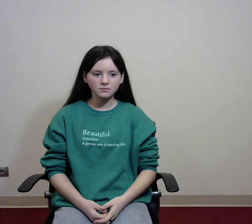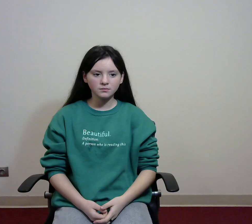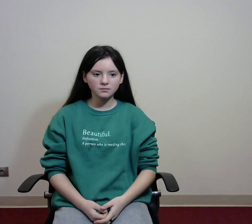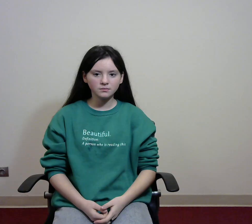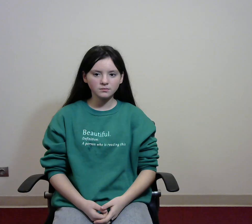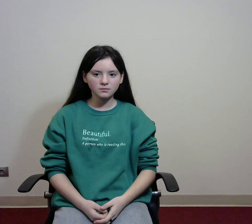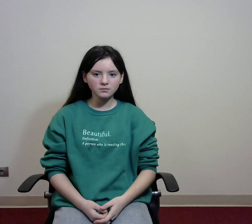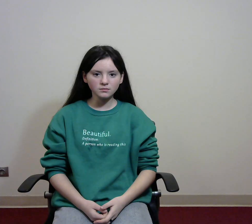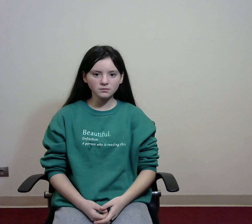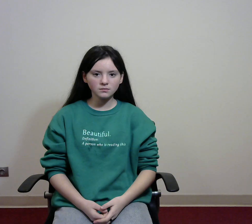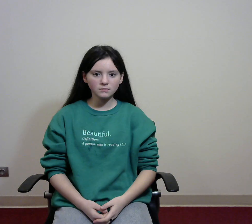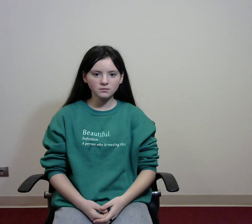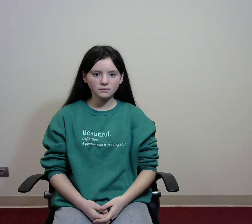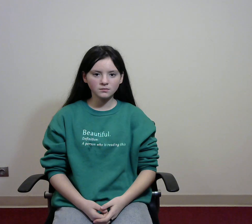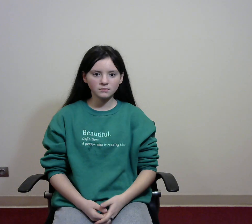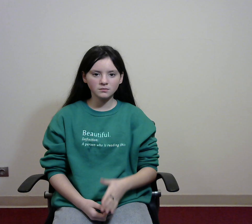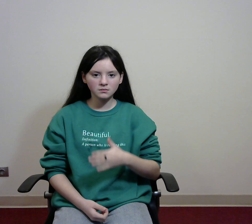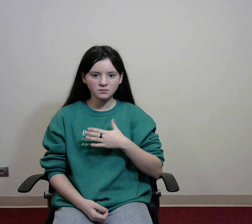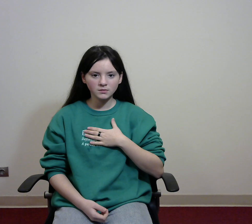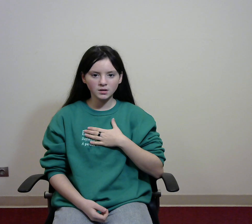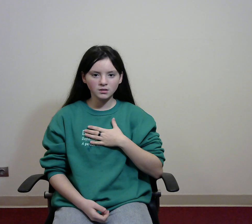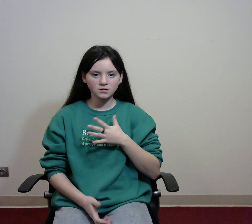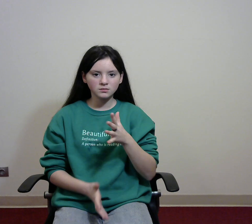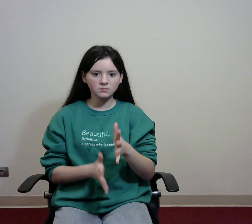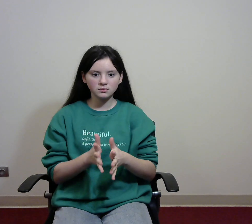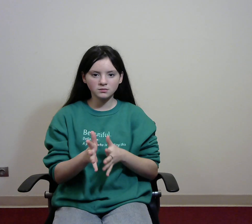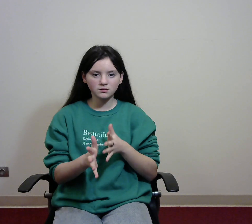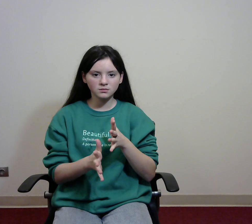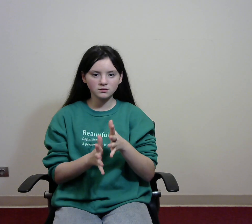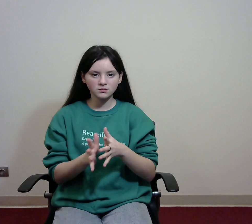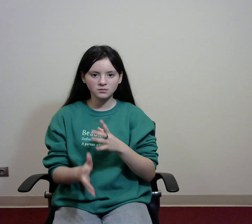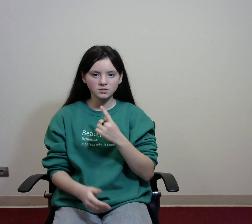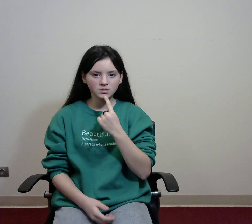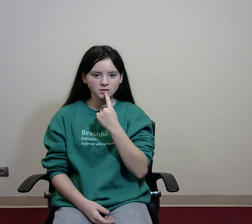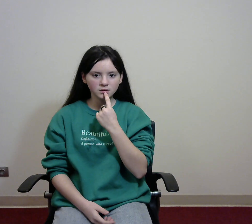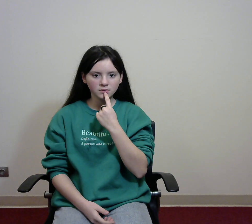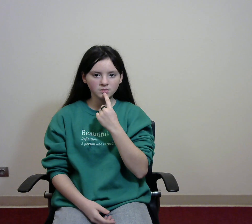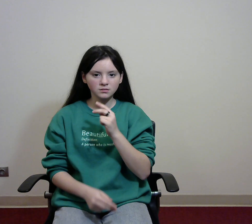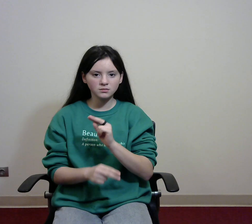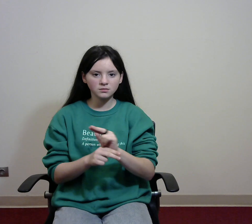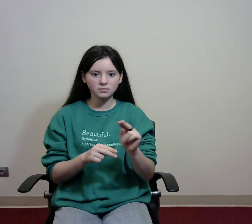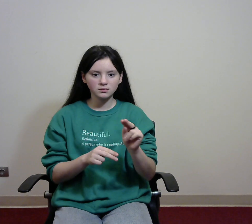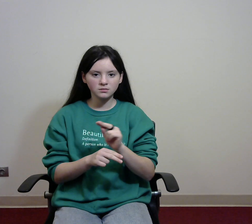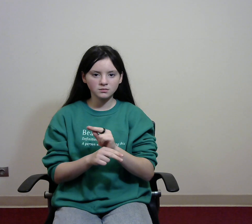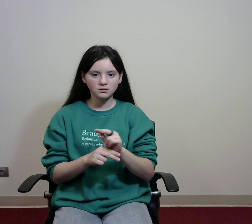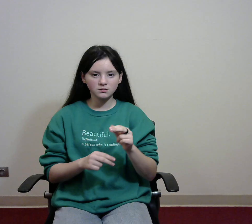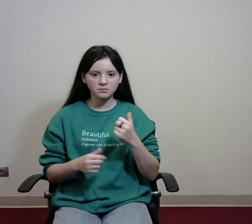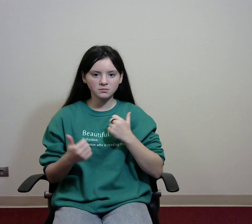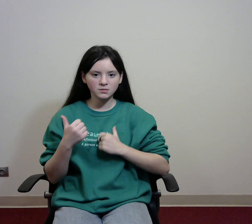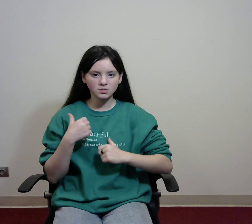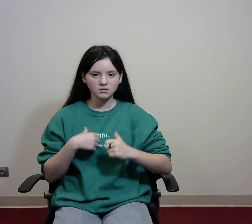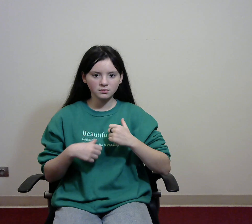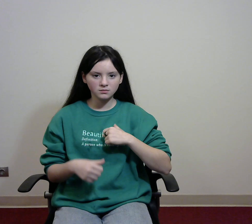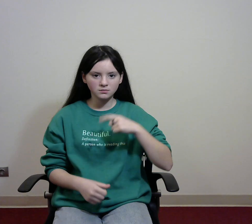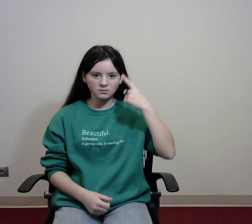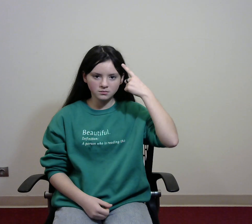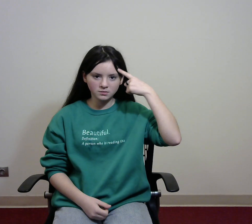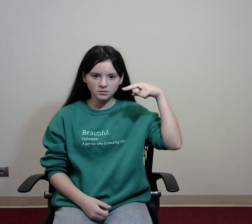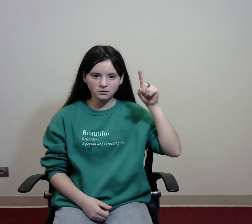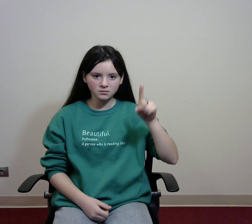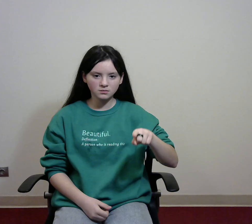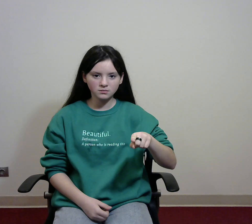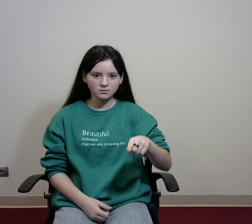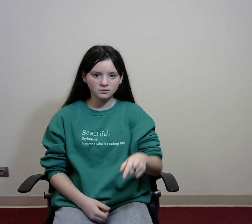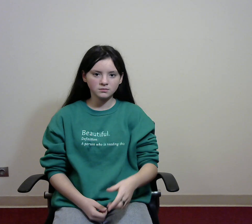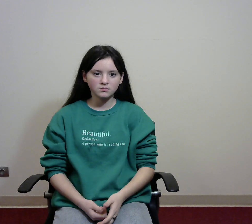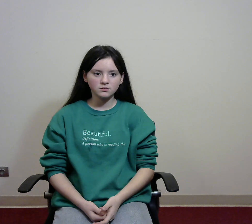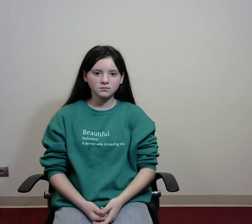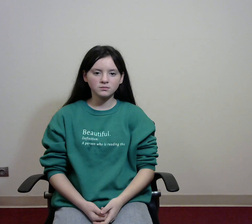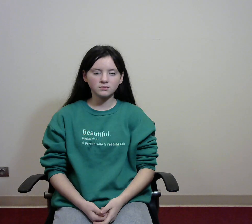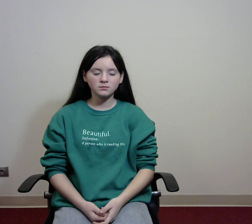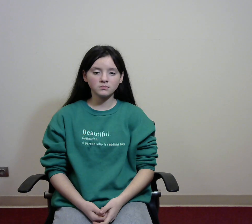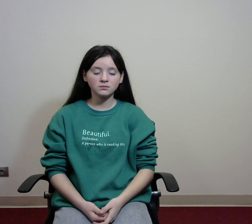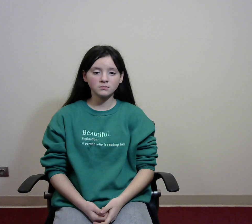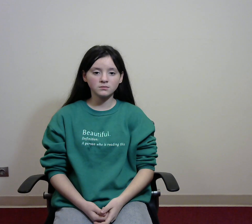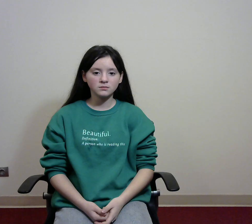Mən işarə dilini öyrədən müəllim tanıyıram